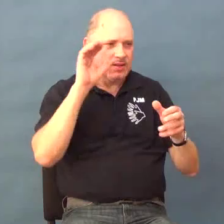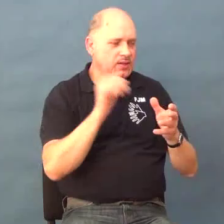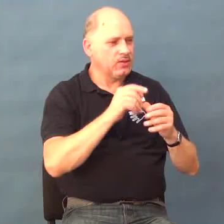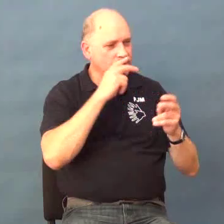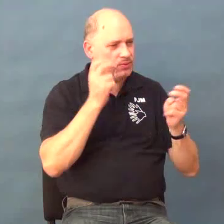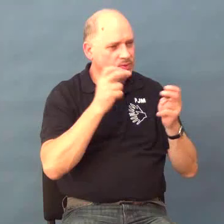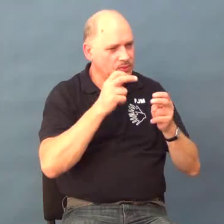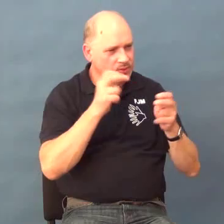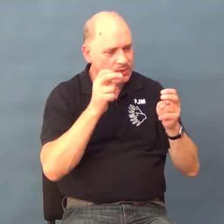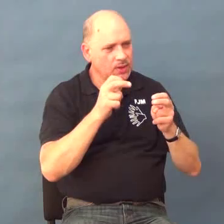Szukają.